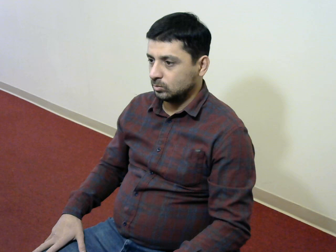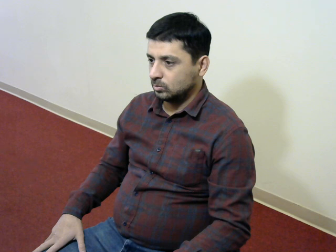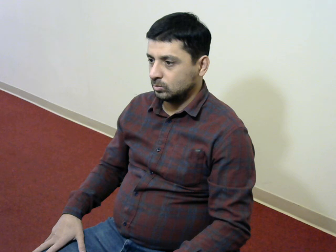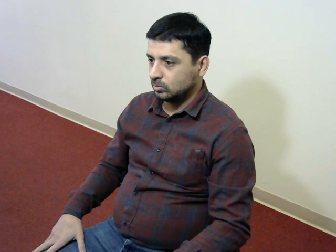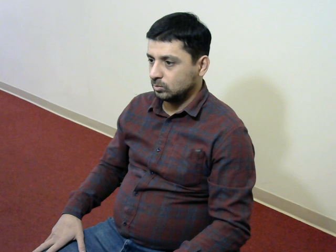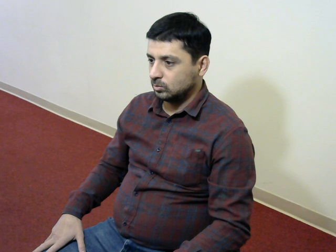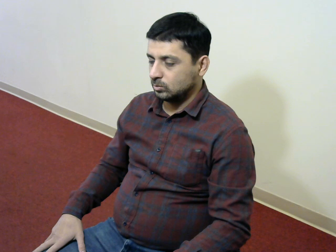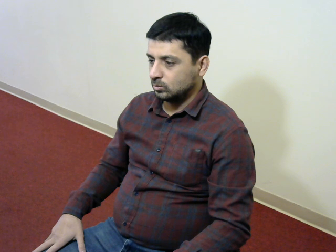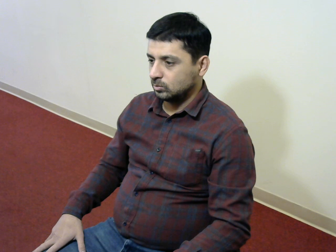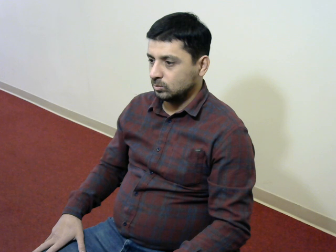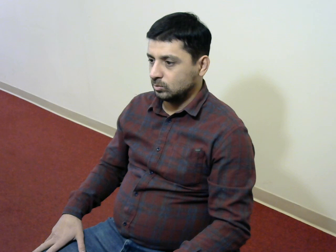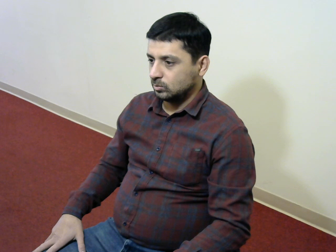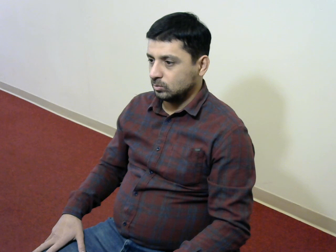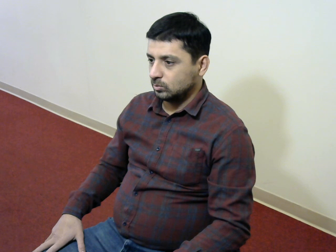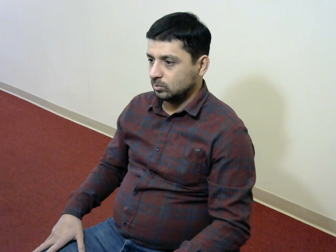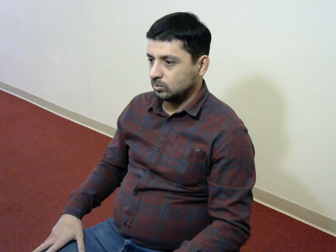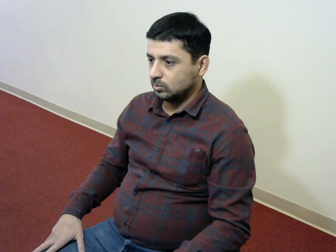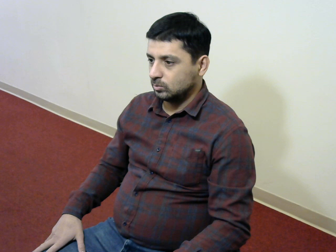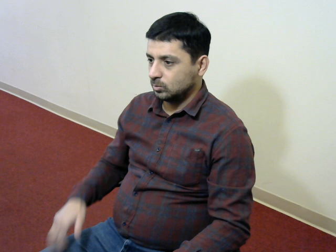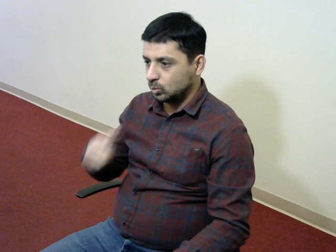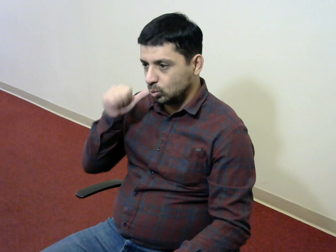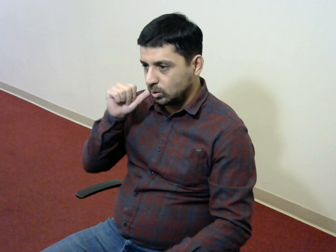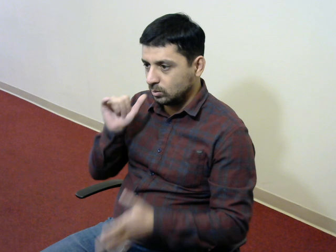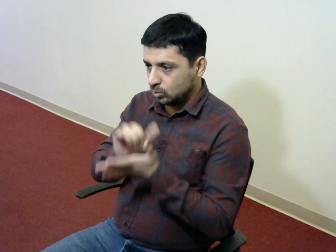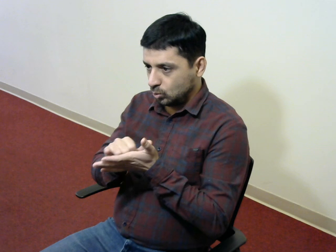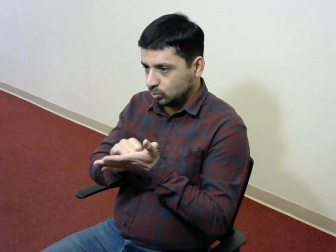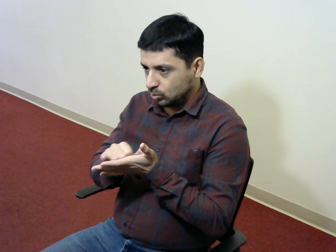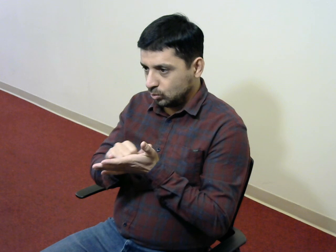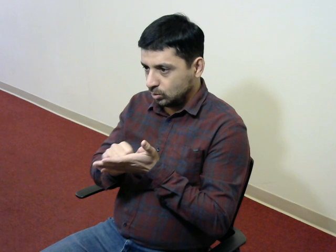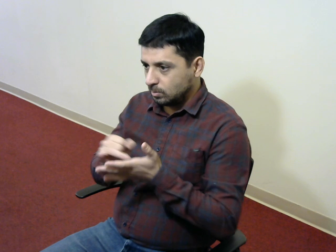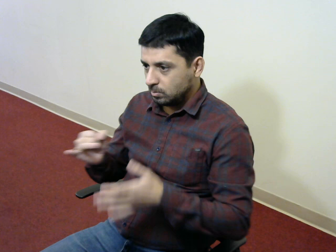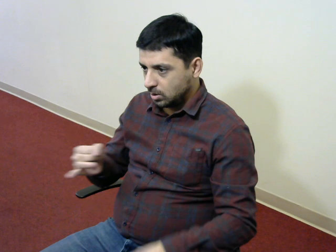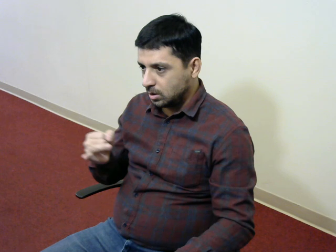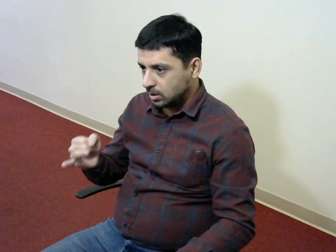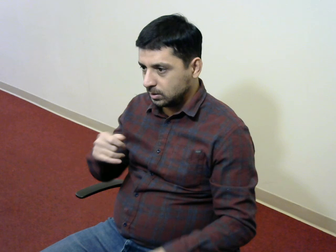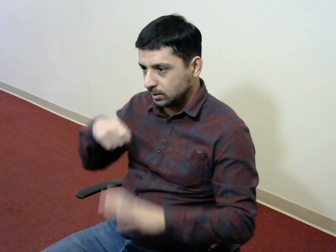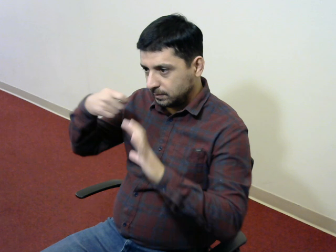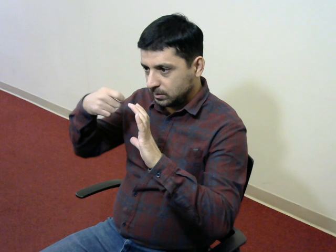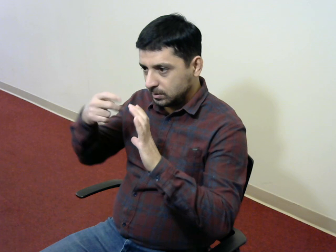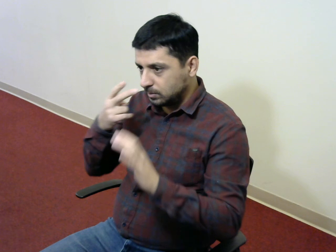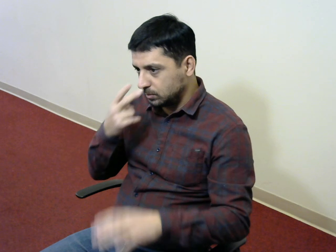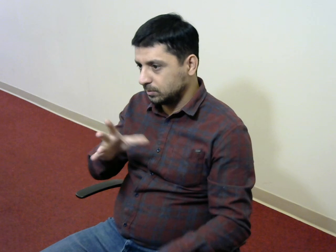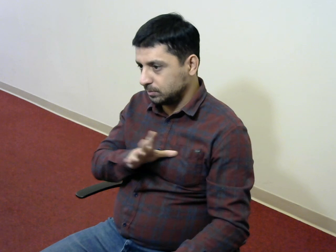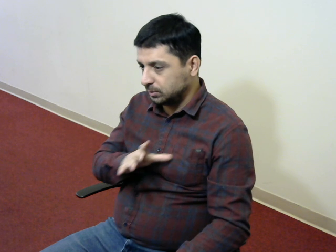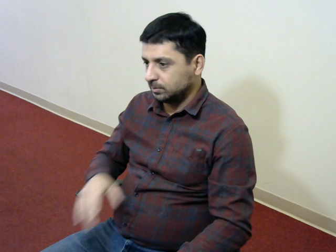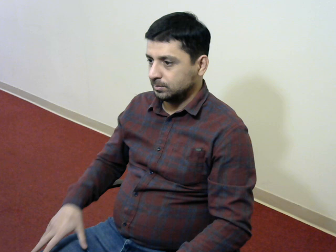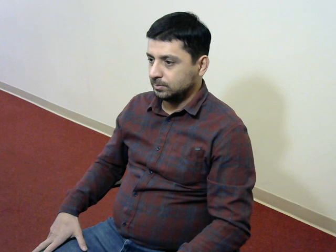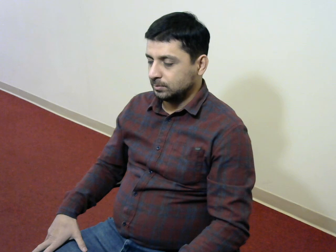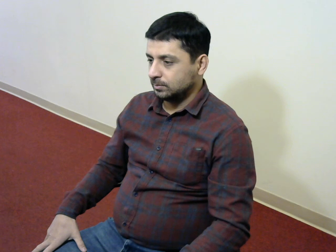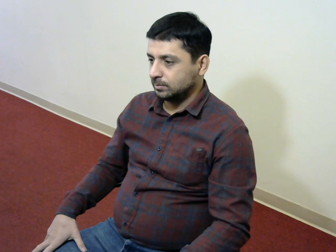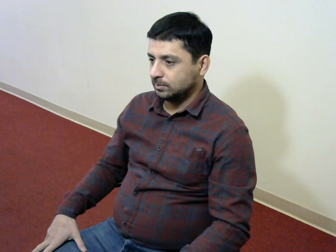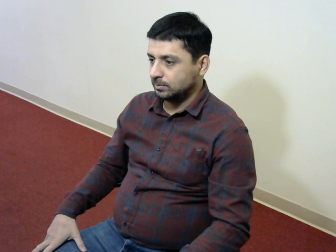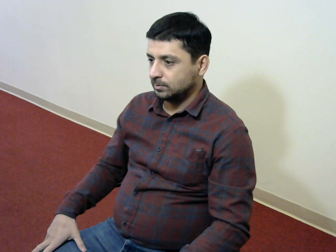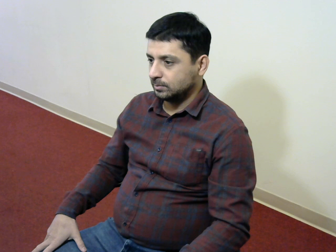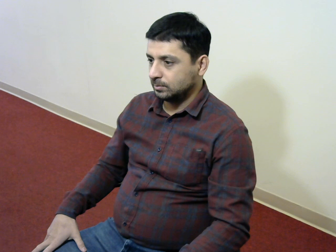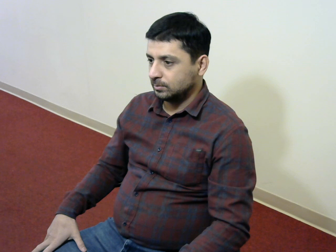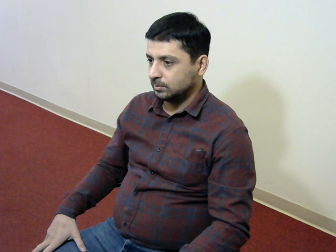Dünən YouTube da maraqlı videoya baxmışam